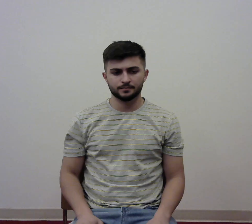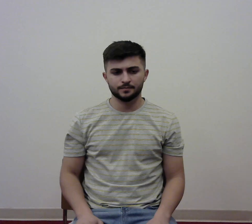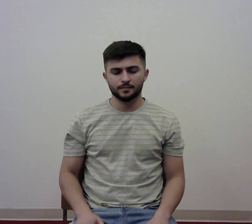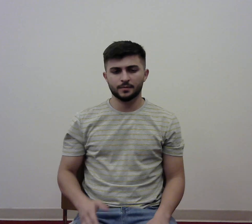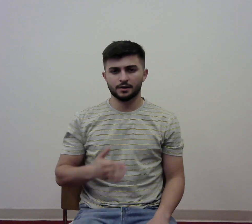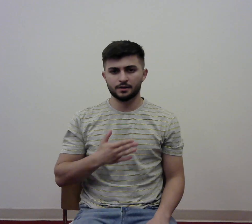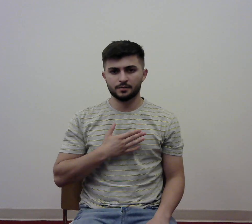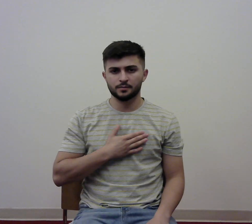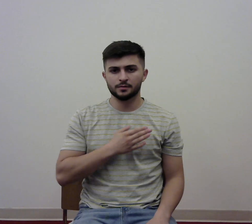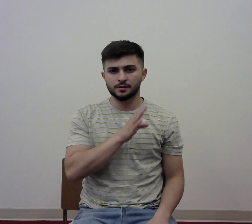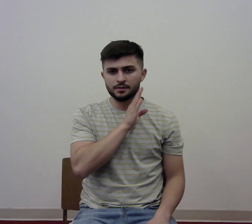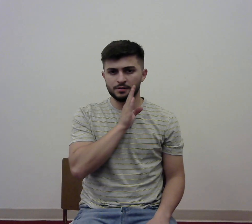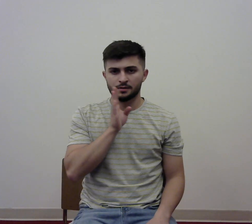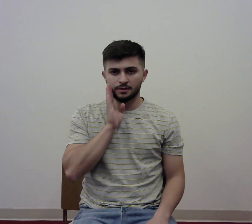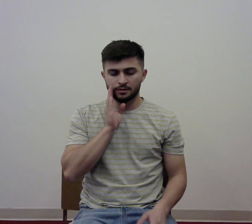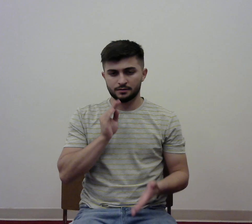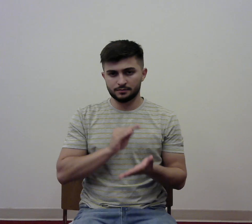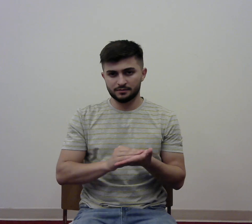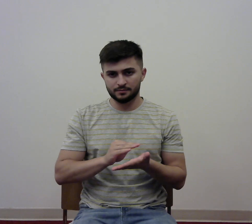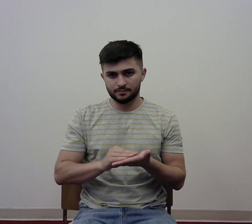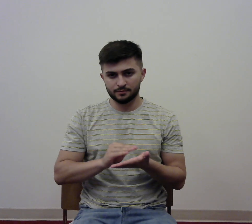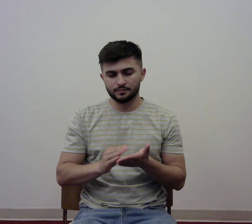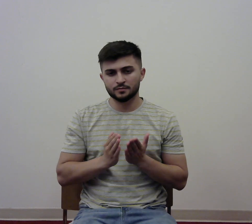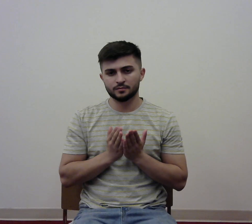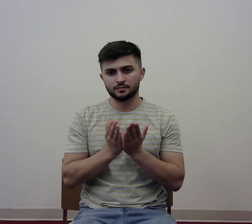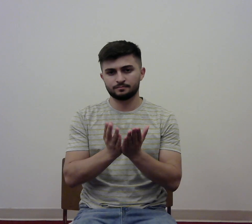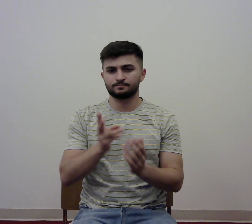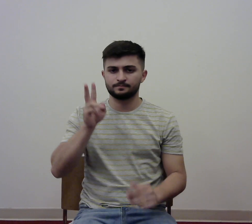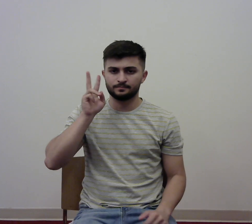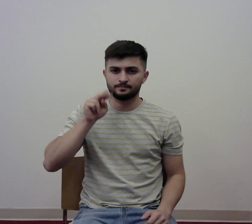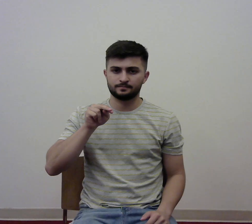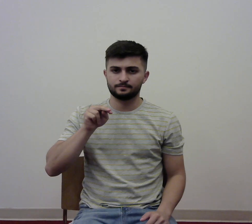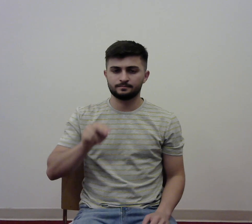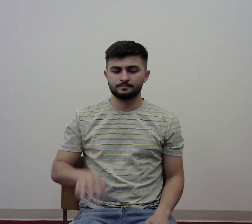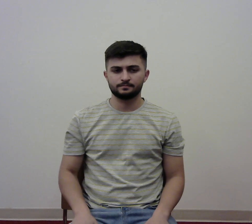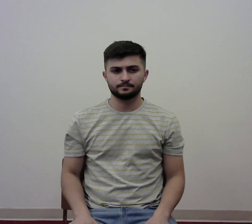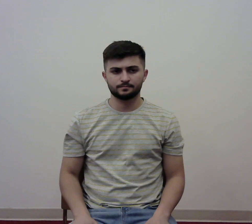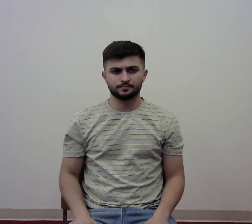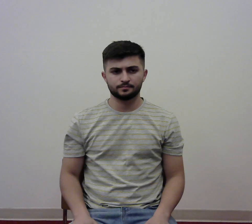Mənim anam yazıb-oxuya bilmir